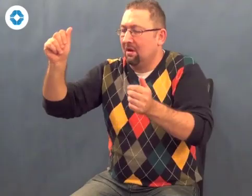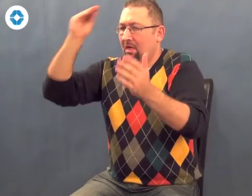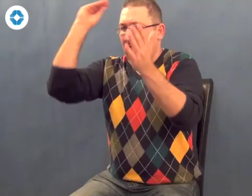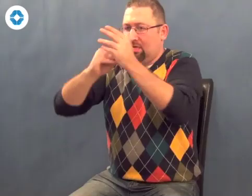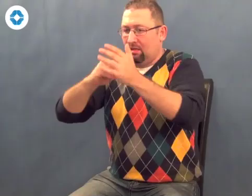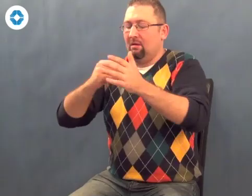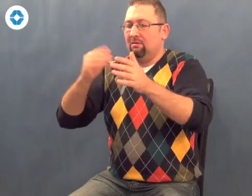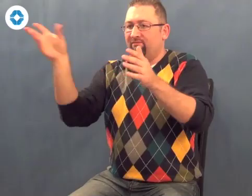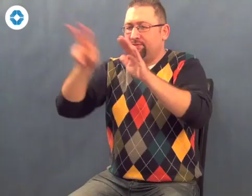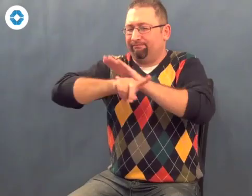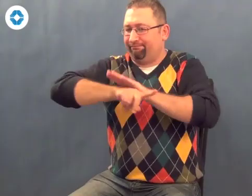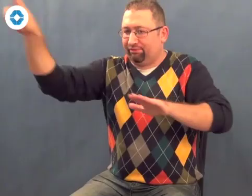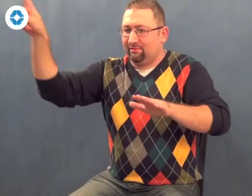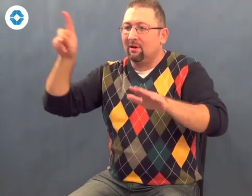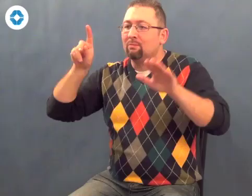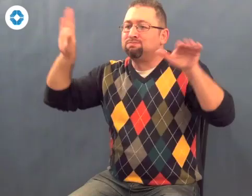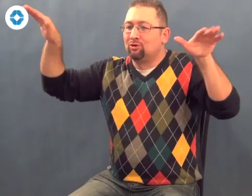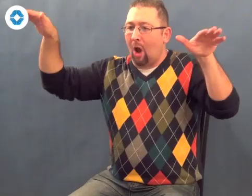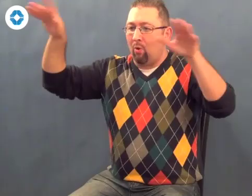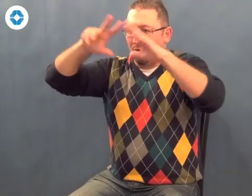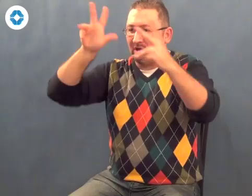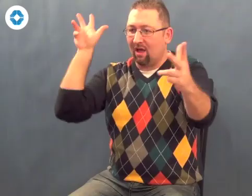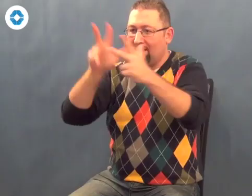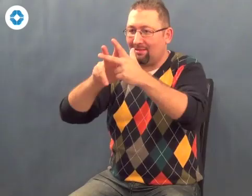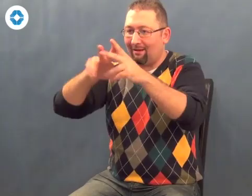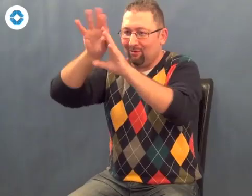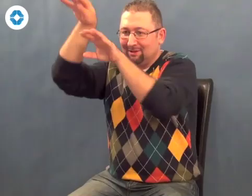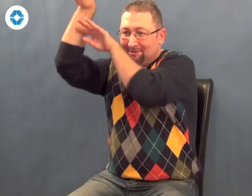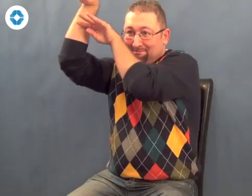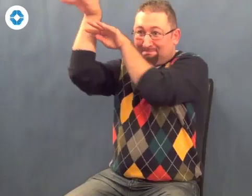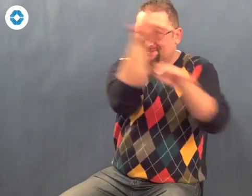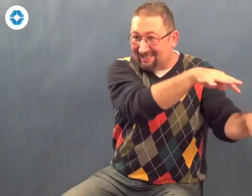Szybko wymyślili, żeby uciekać, bo pszczoły zaatakowały ich całym rojem.